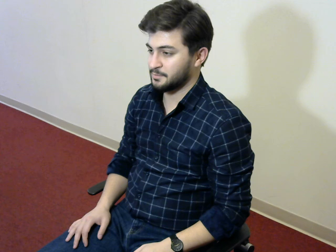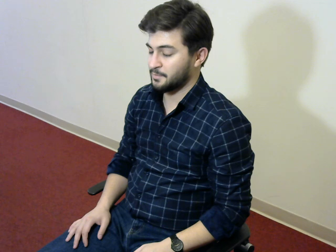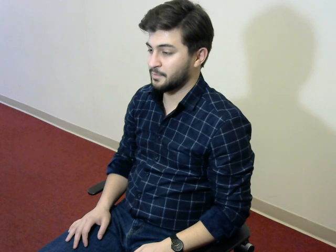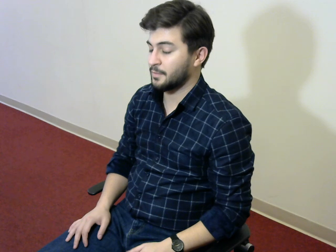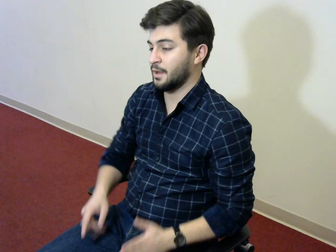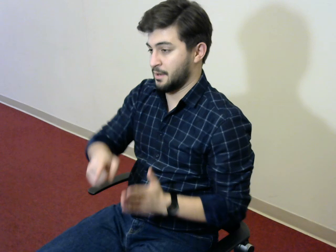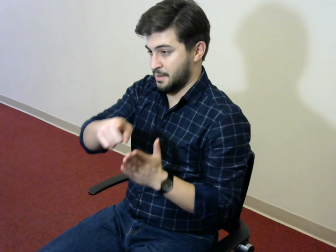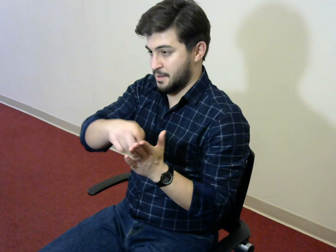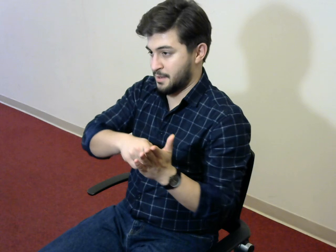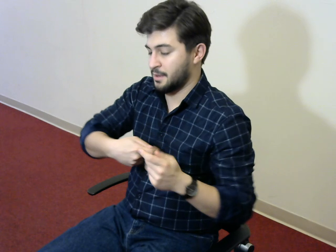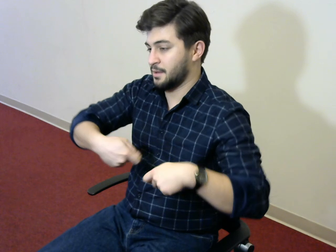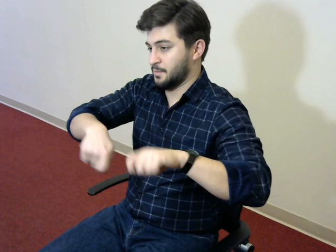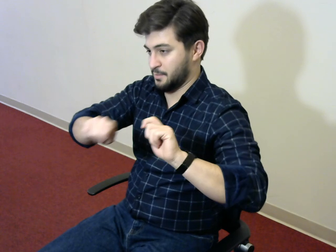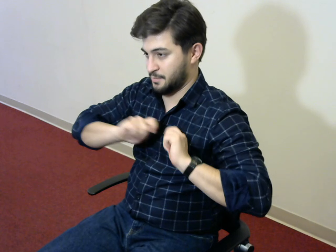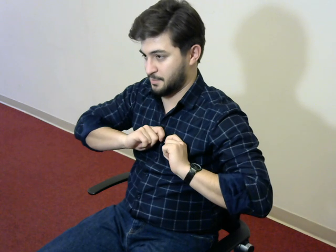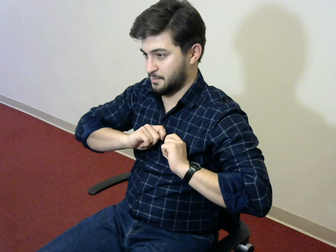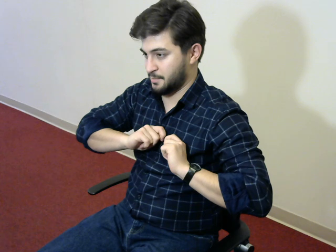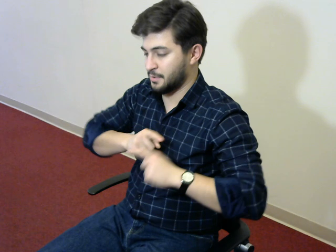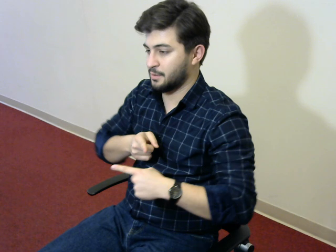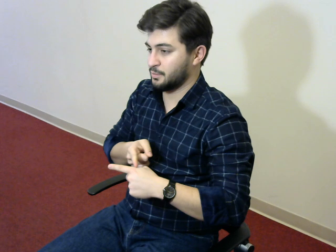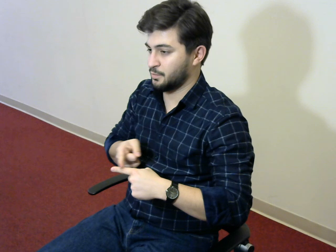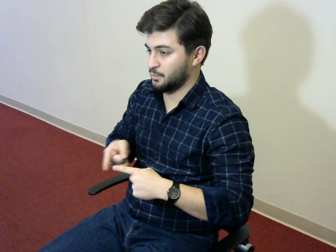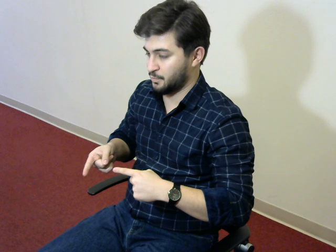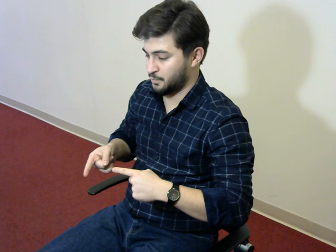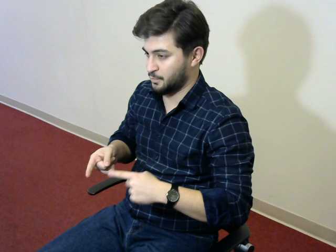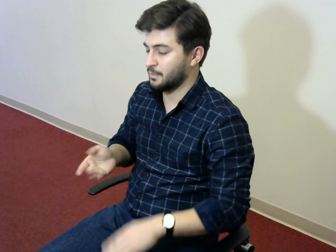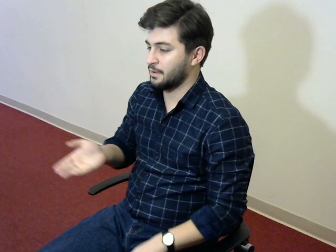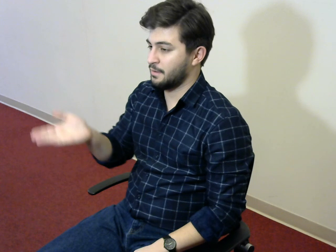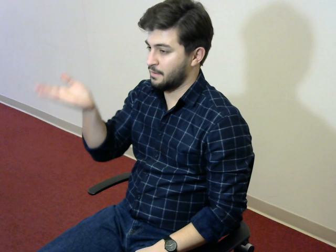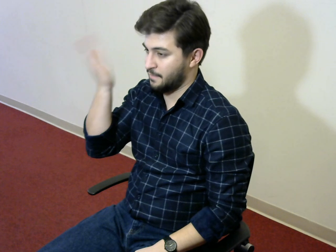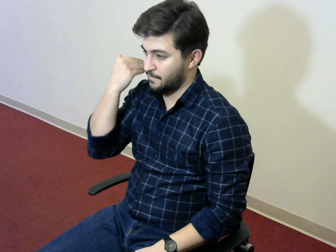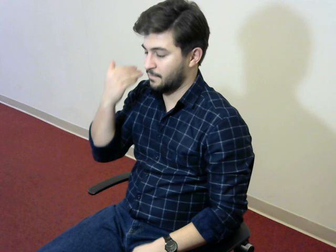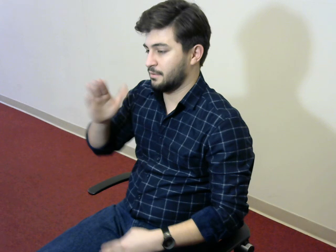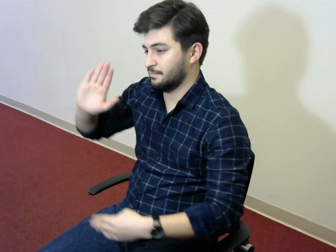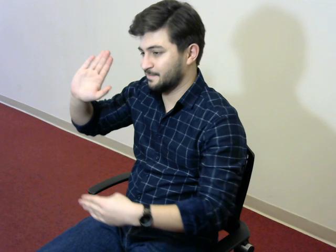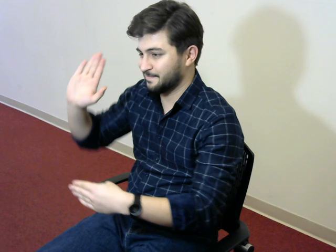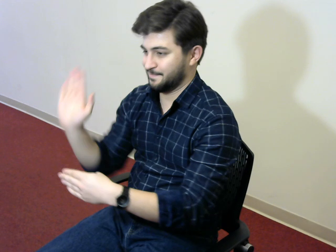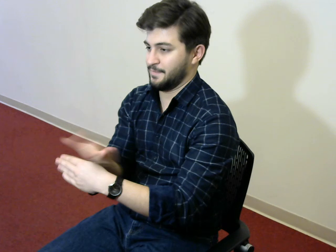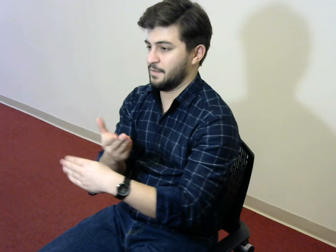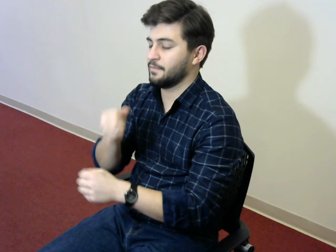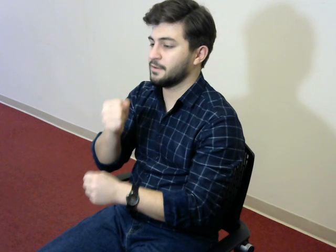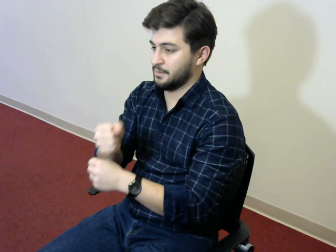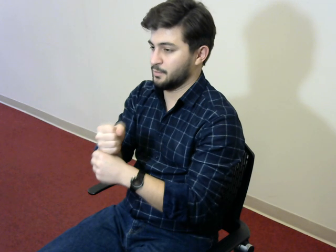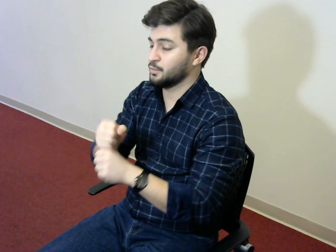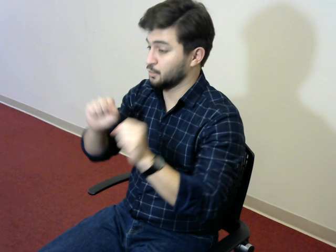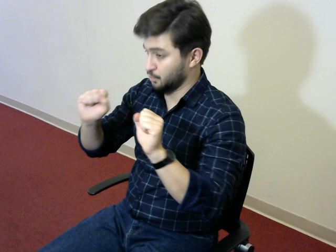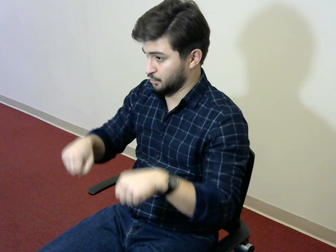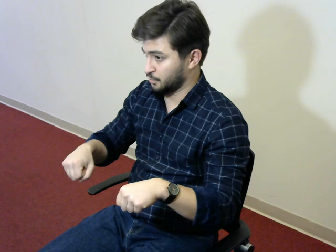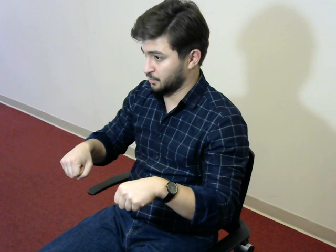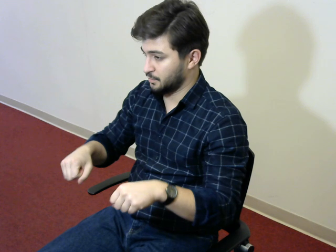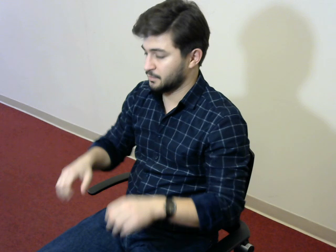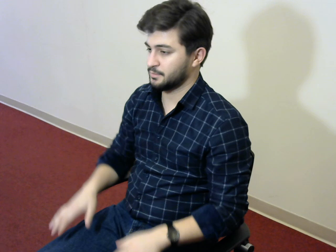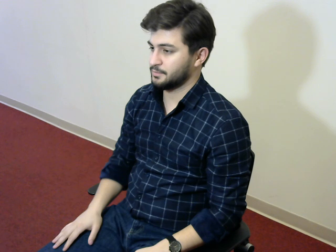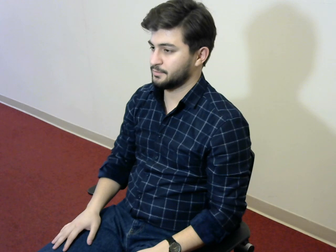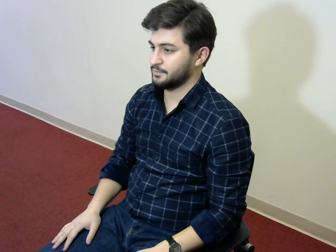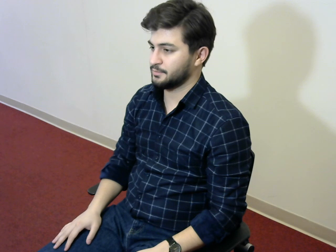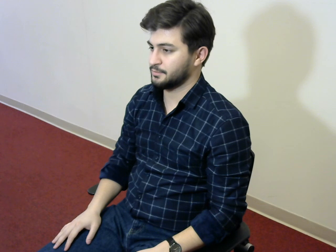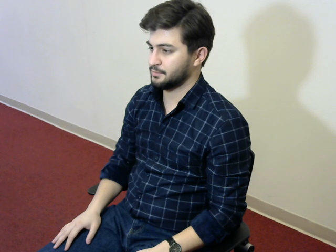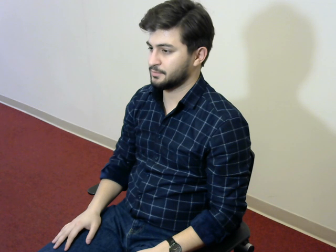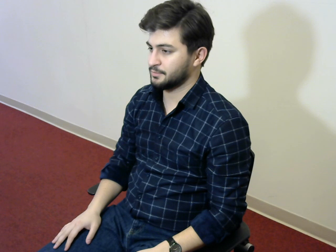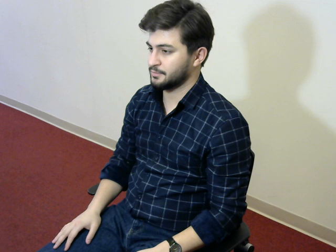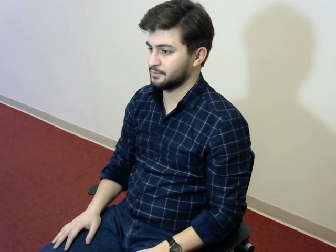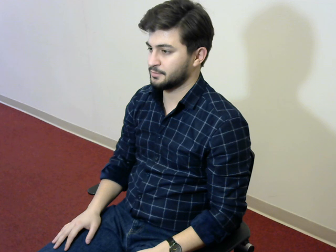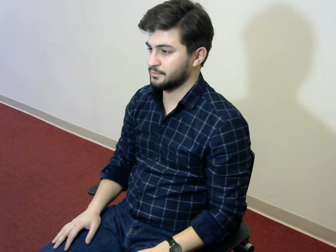Etibarnaməni müddətindən əvvəl ləğv etdirmək olarmı?